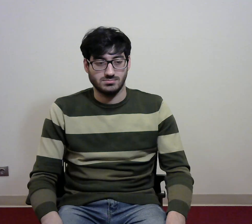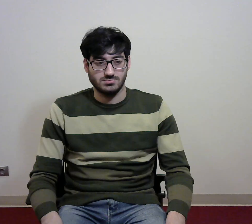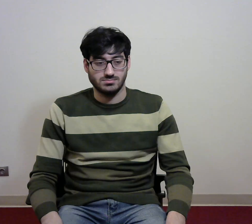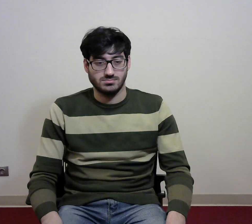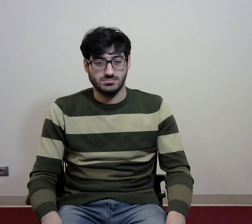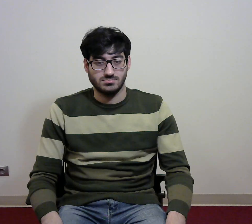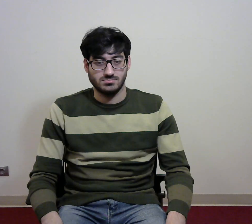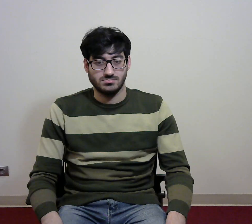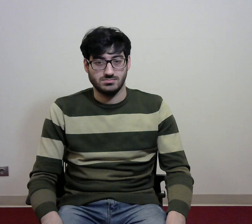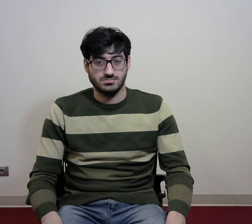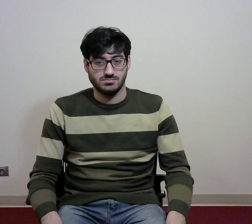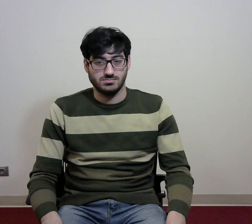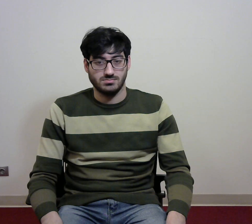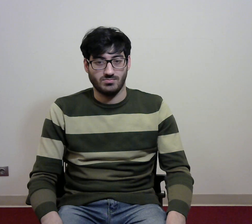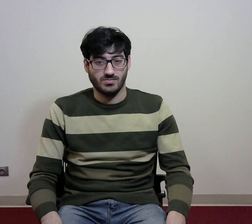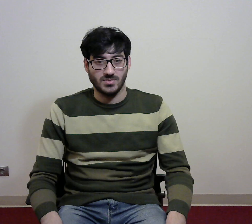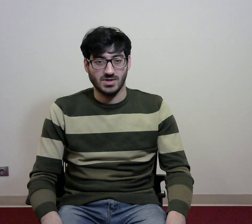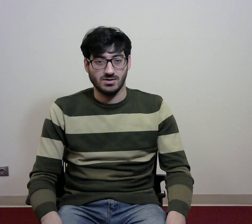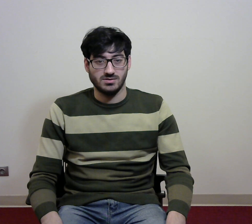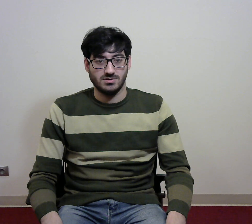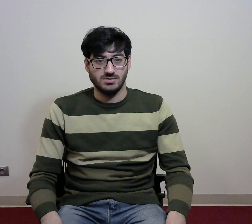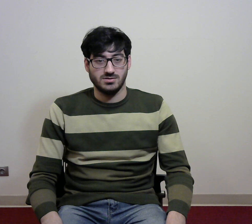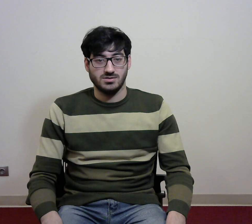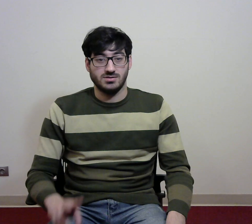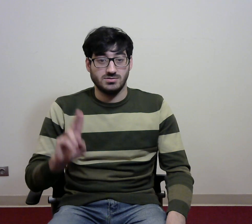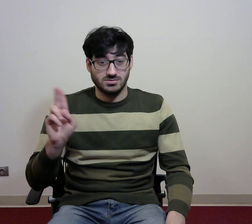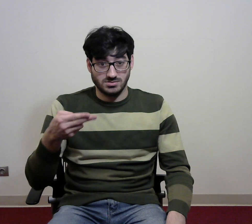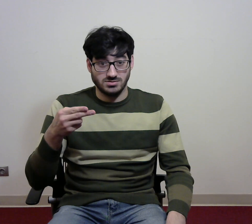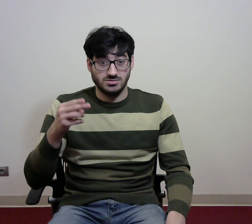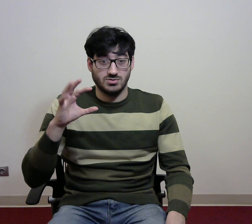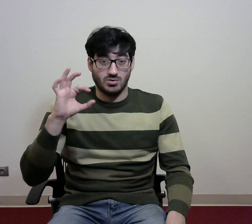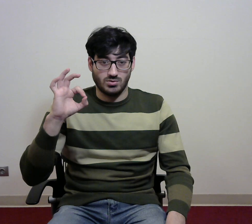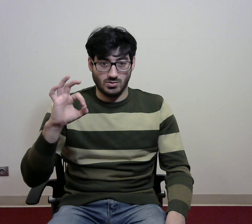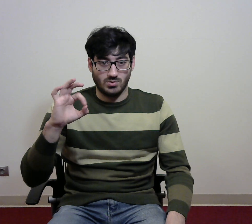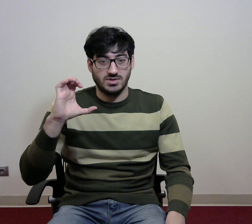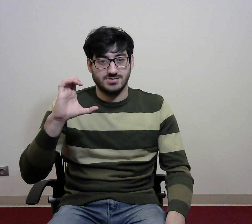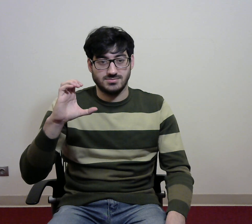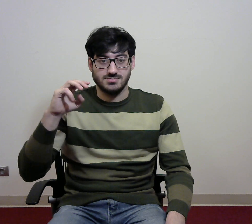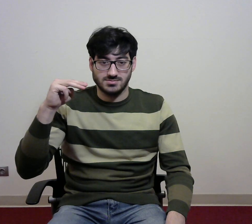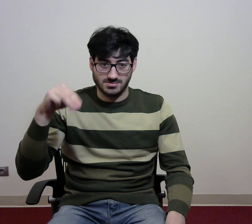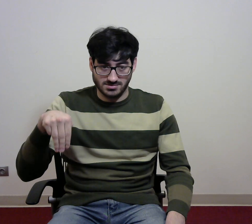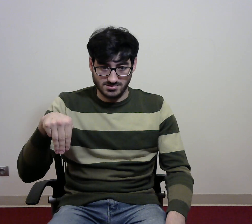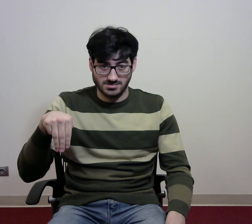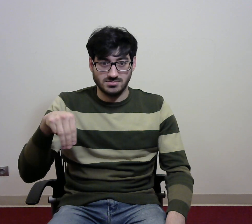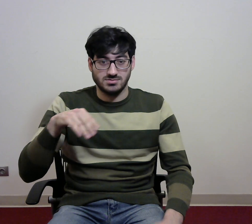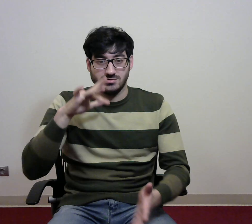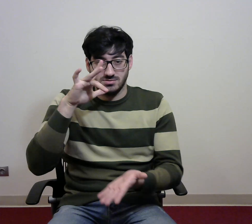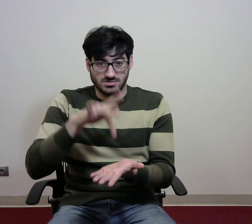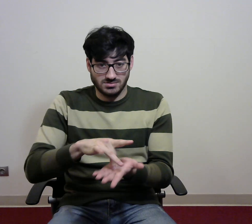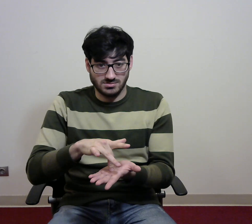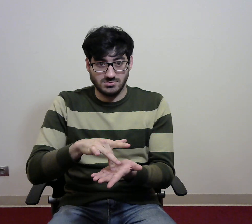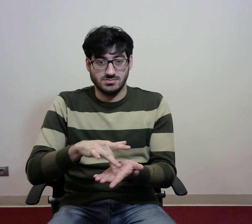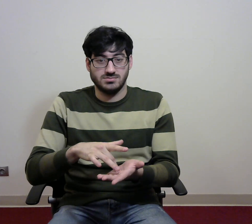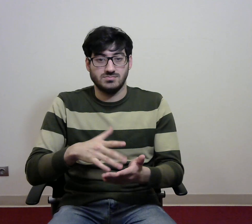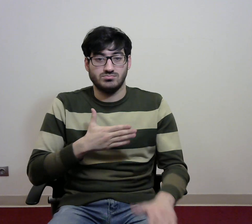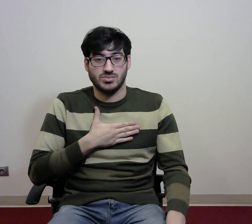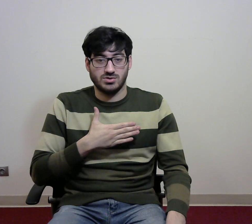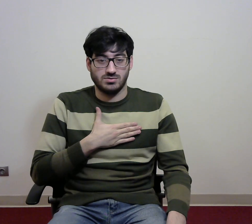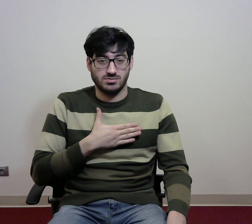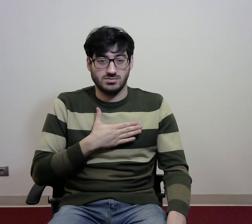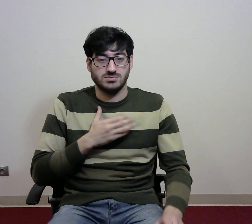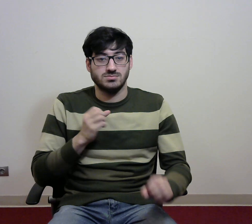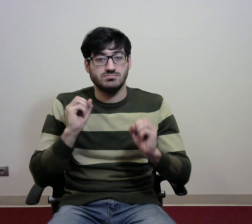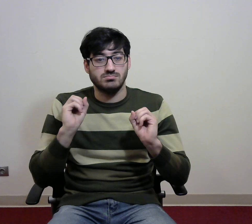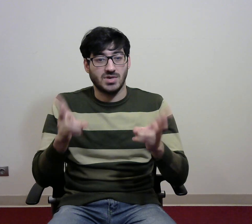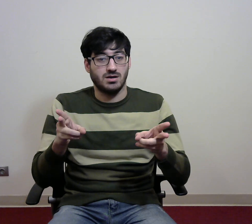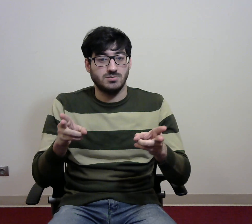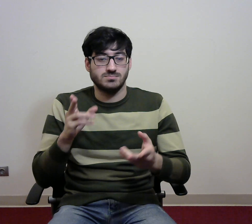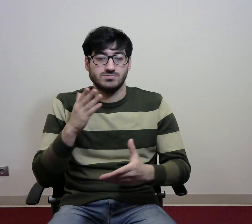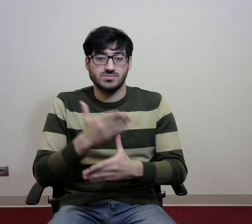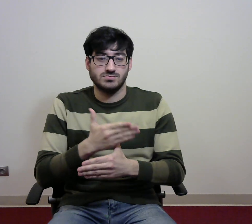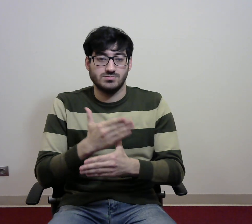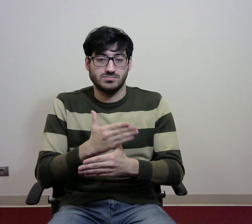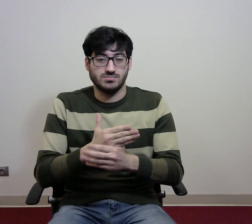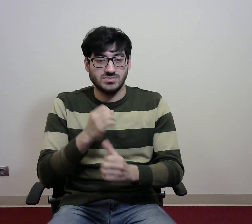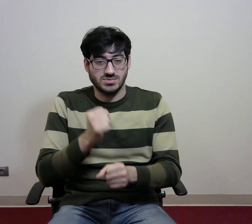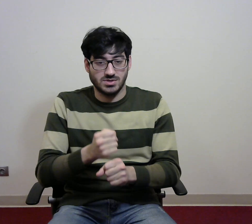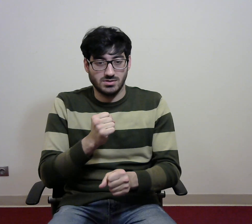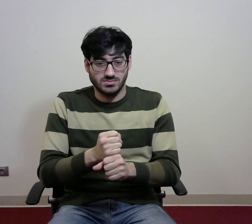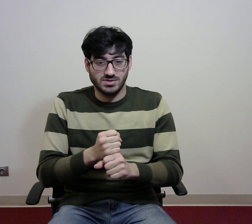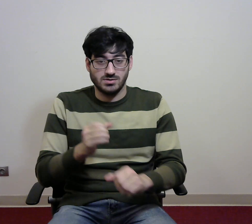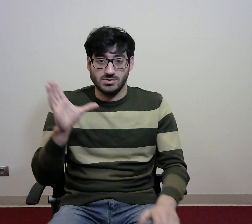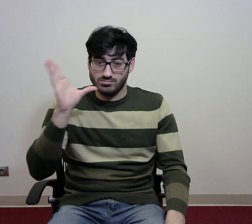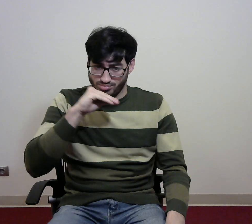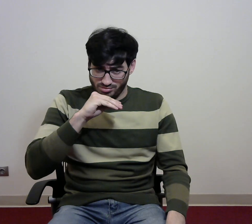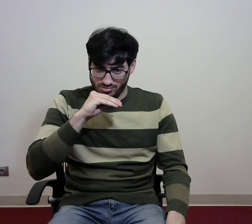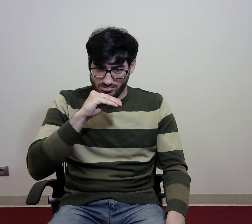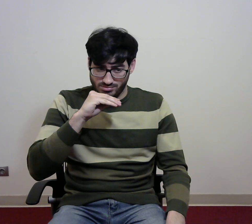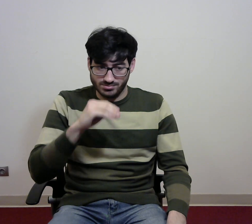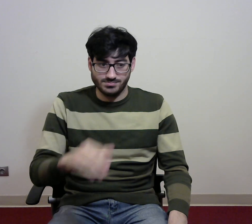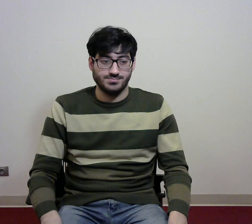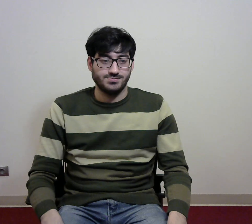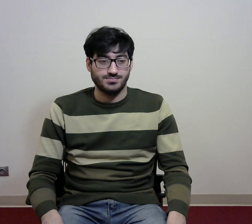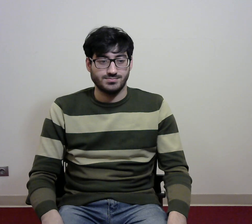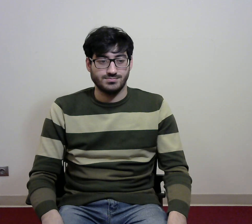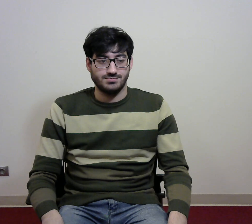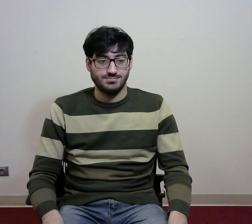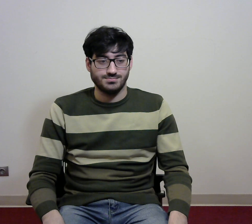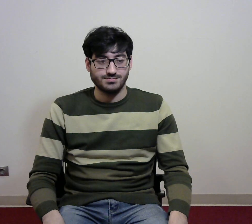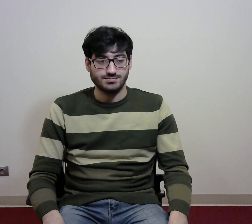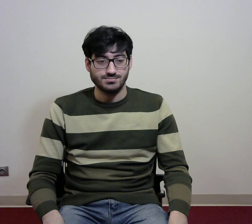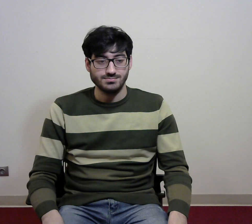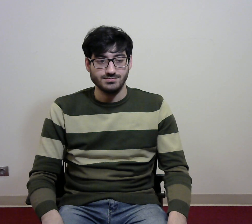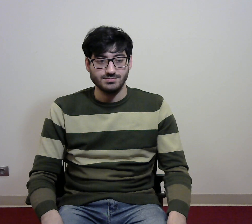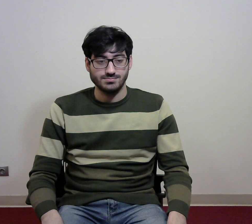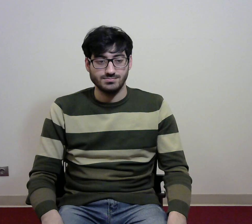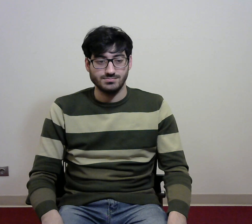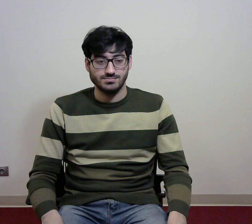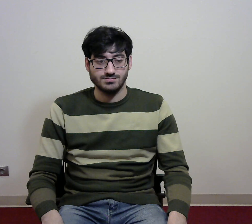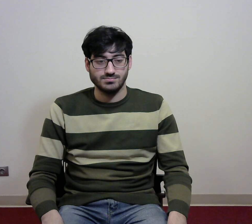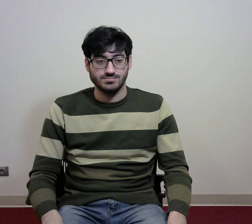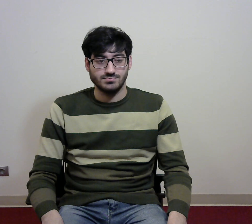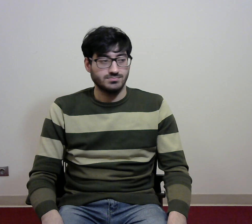DOST Mərkəzləri mənə necə kömək edə bilər?